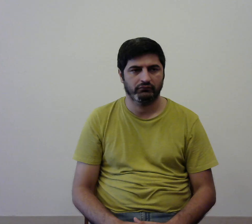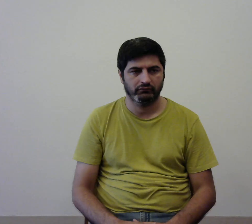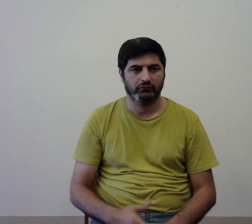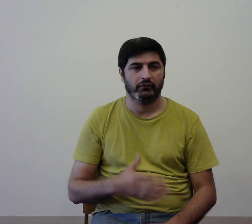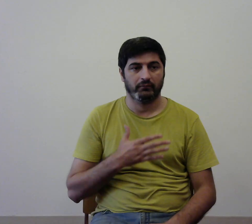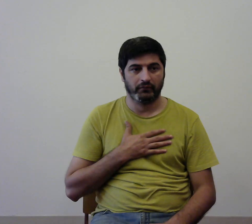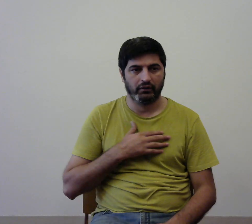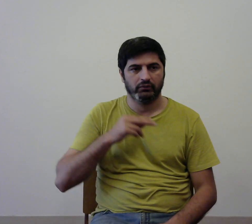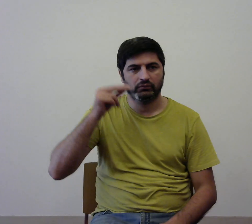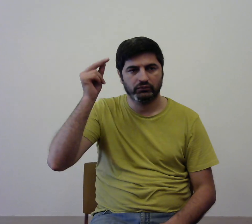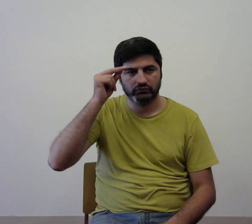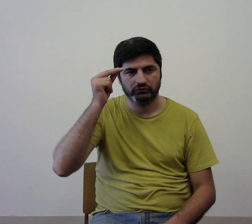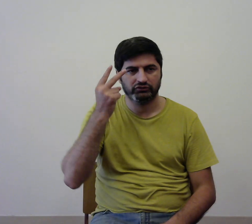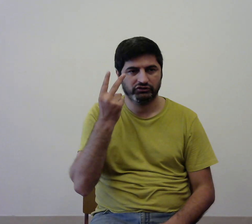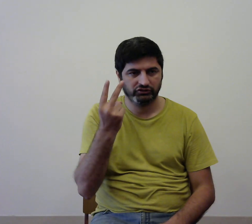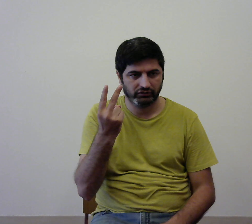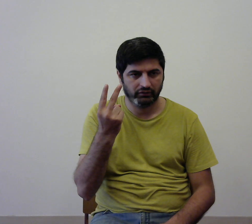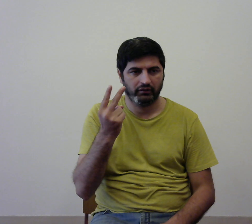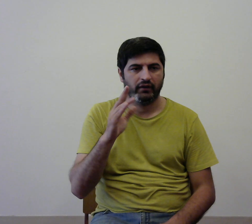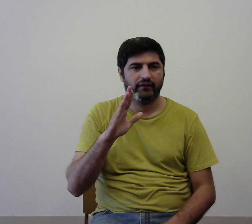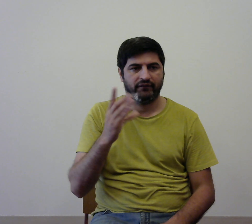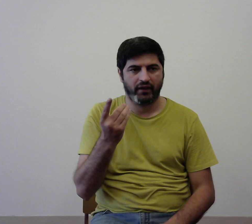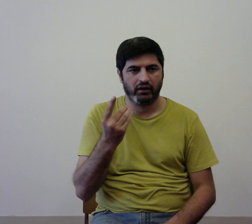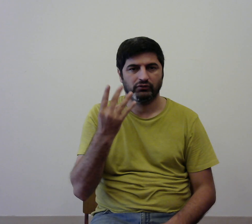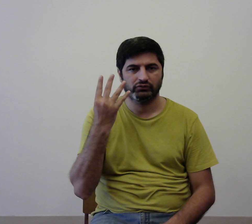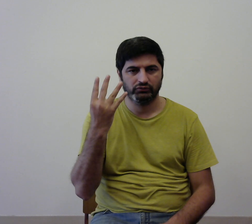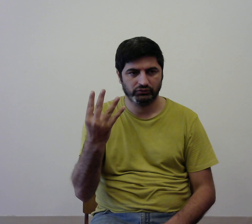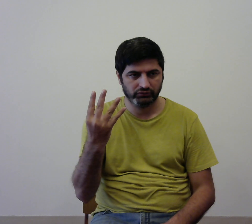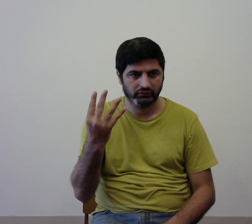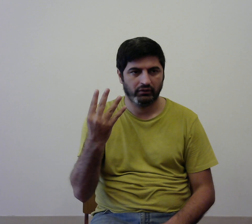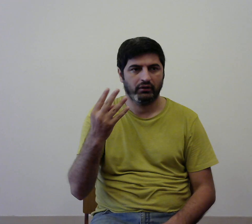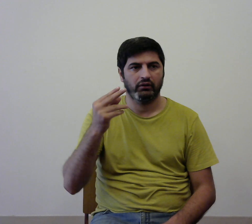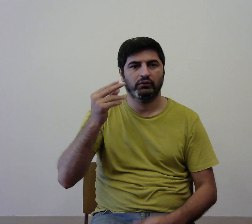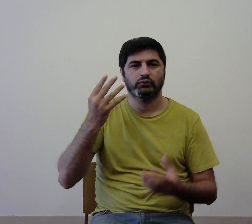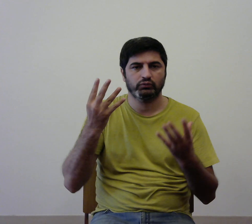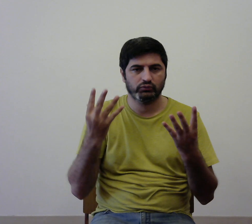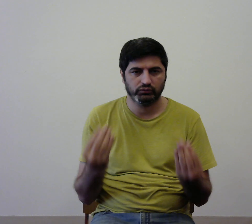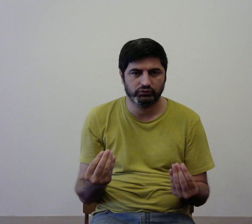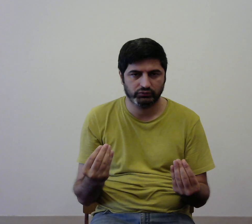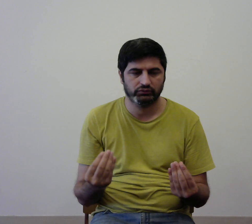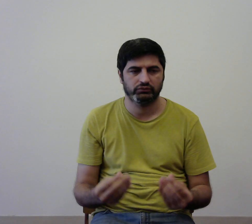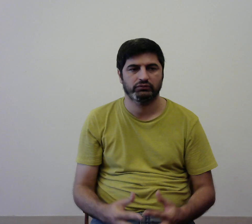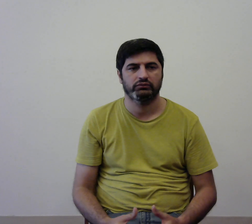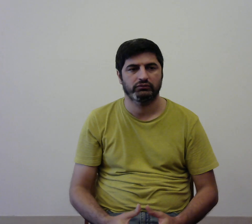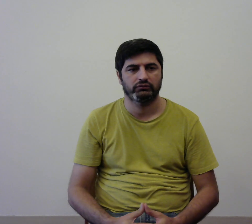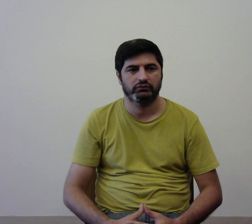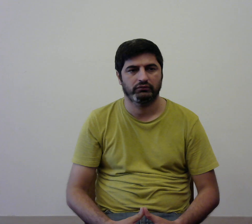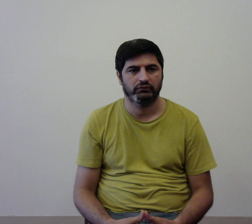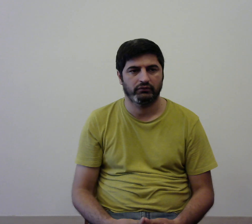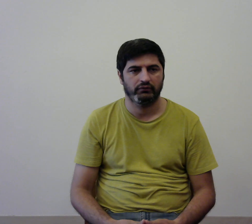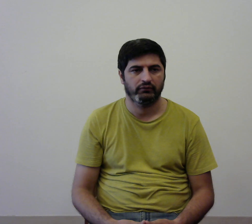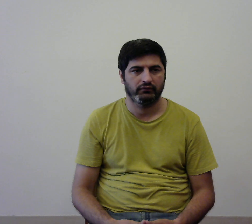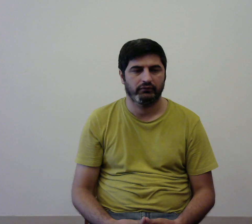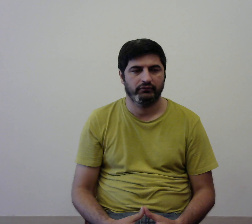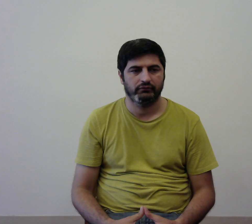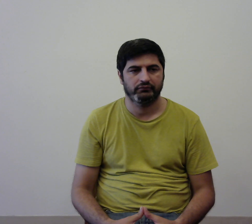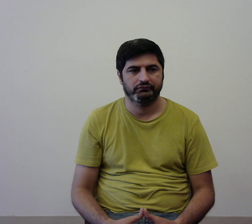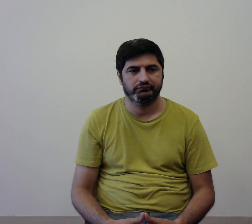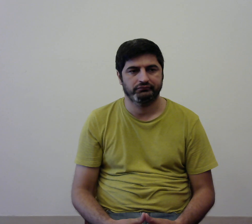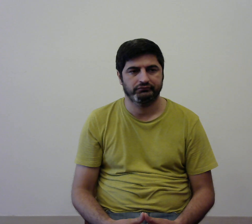Mənim dərslərim 2-ci və 4-cü günlərdir